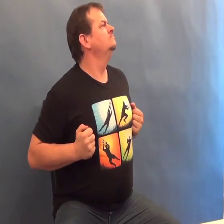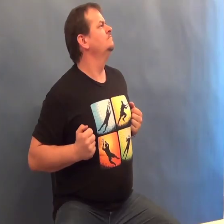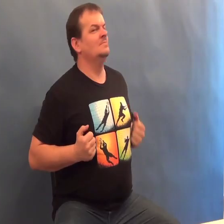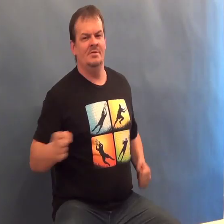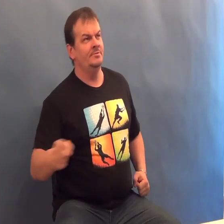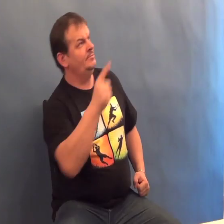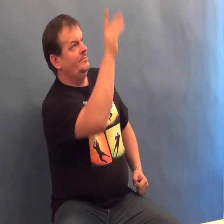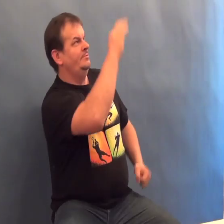Patrz, trzeba to zrobić.